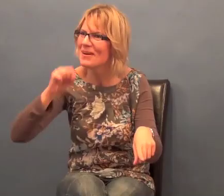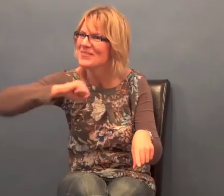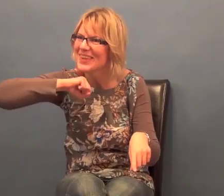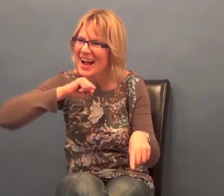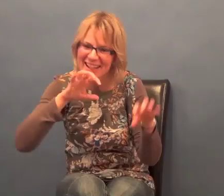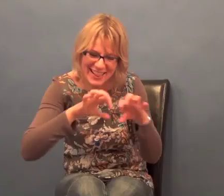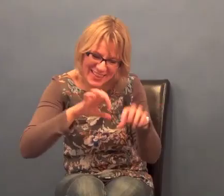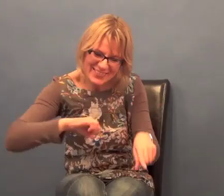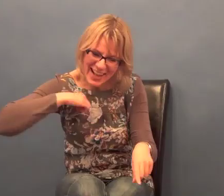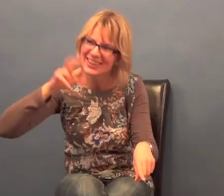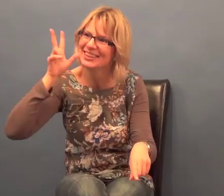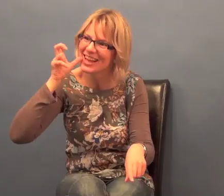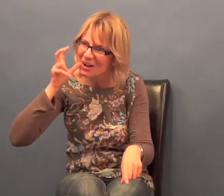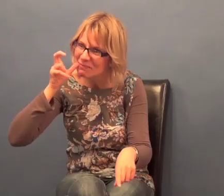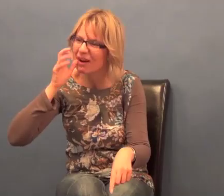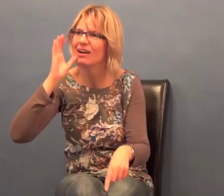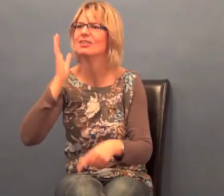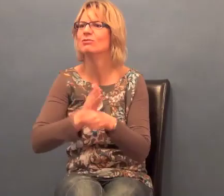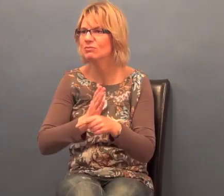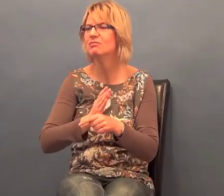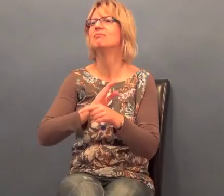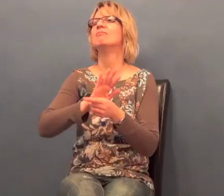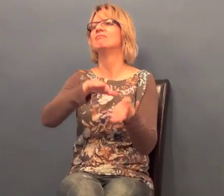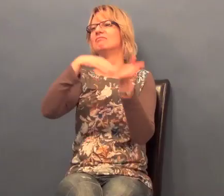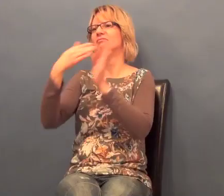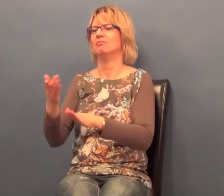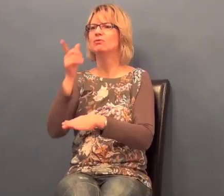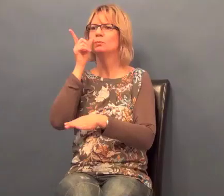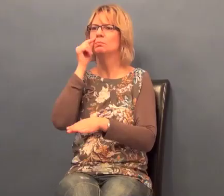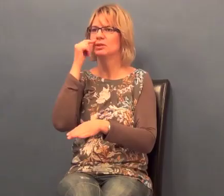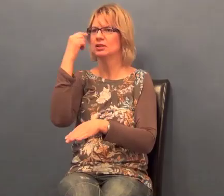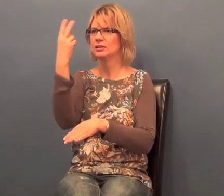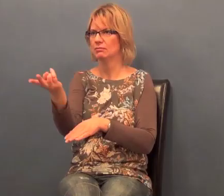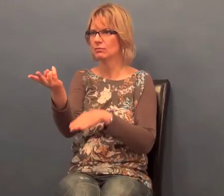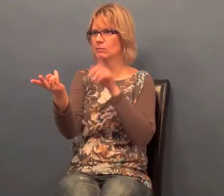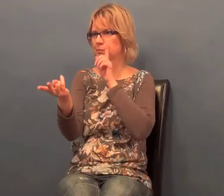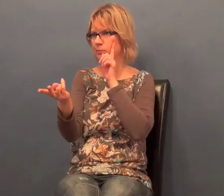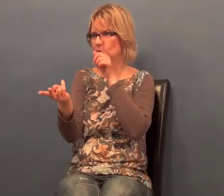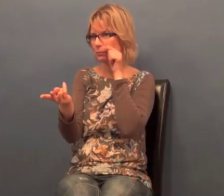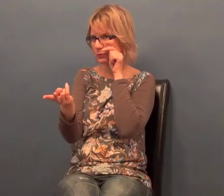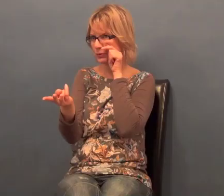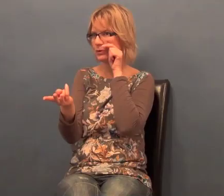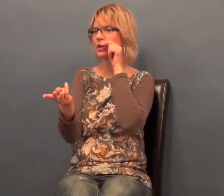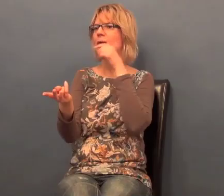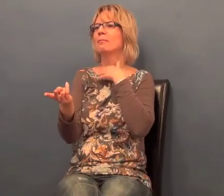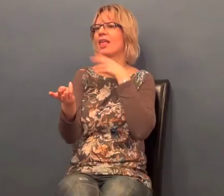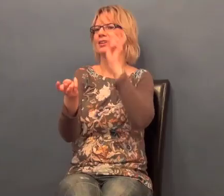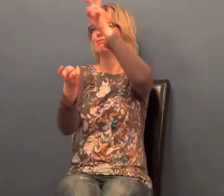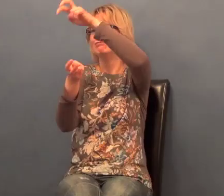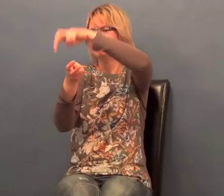Po obejrzeniu żabki chłopiec położył się spać. Pies wskoczył za nim do łóżka.